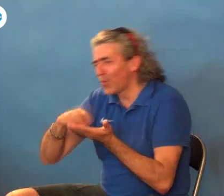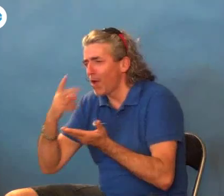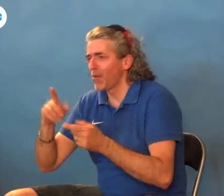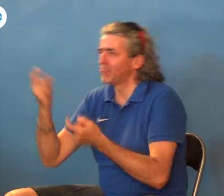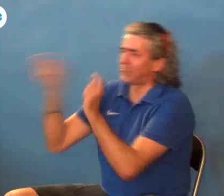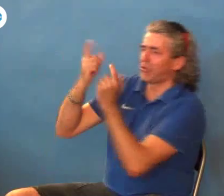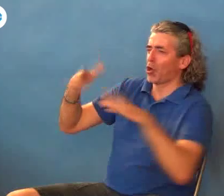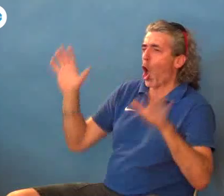Zaczepia go ptak.